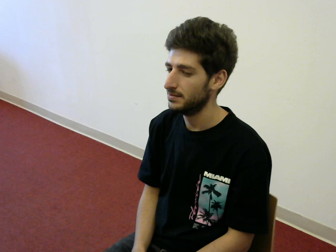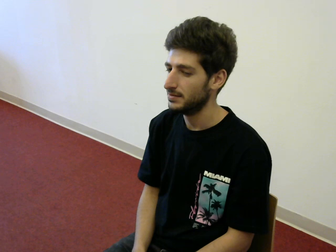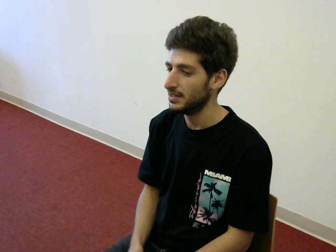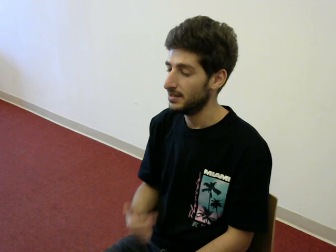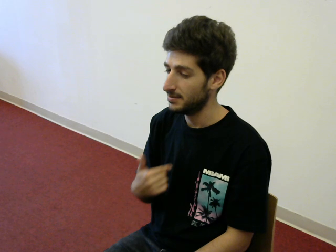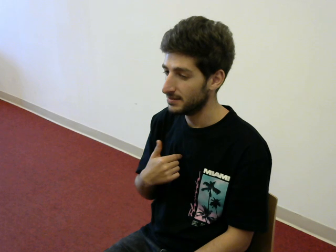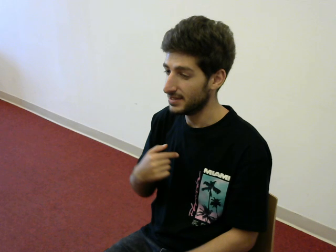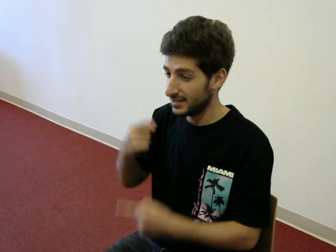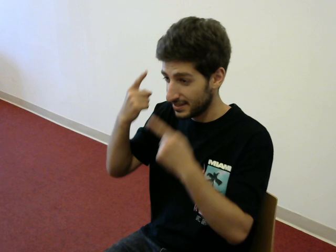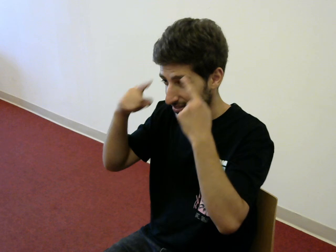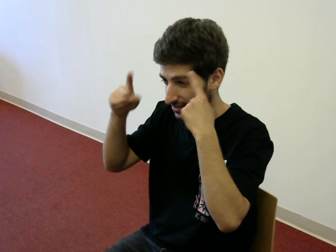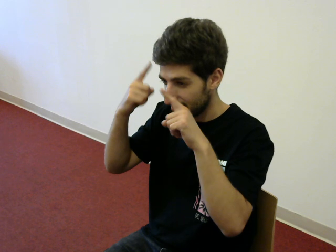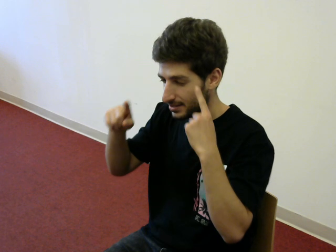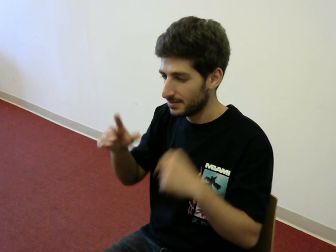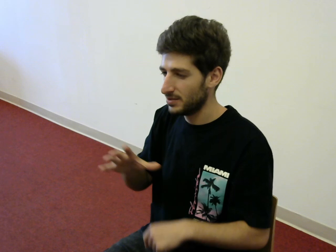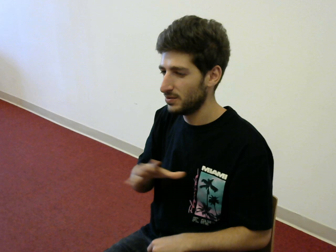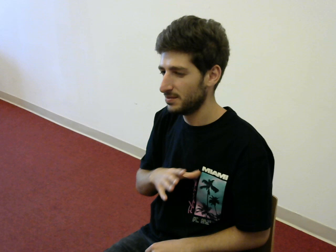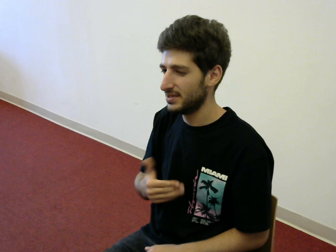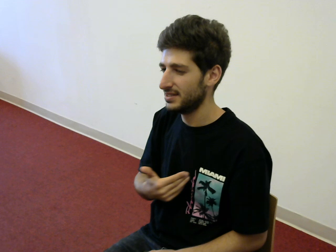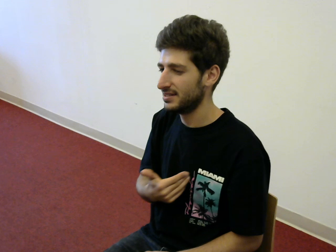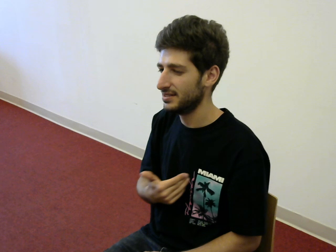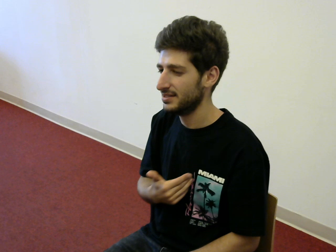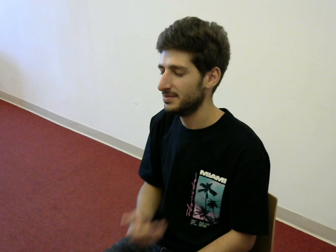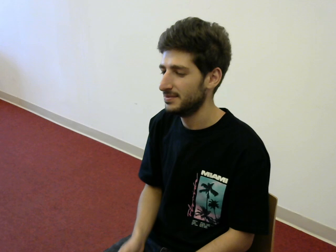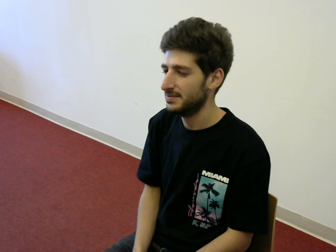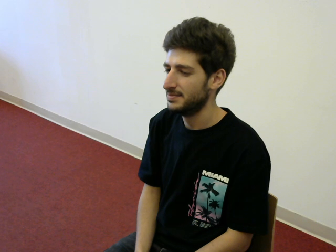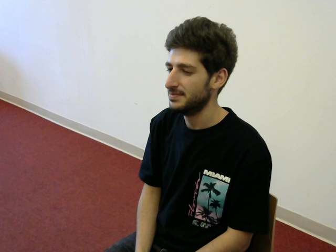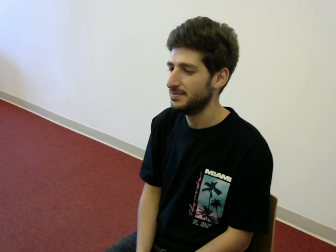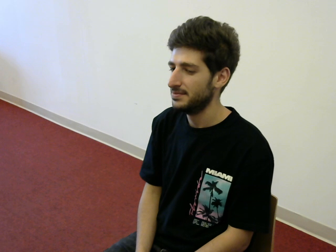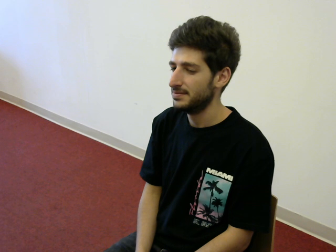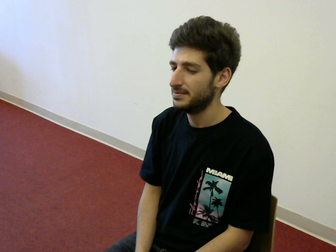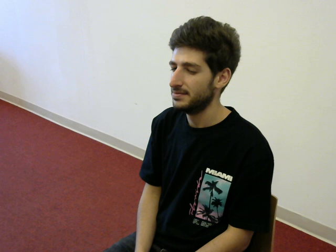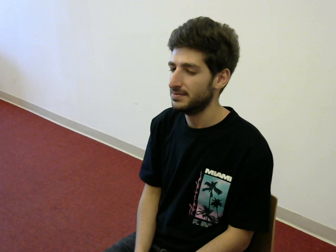Mən dizayner olmaq istəyirəm